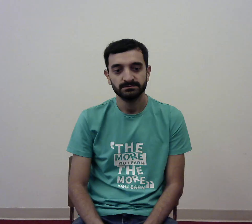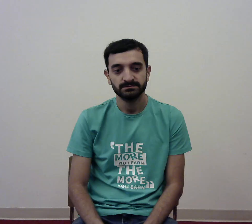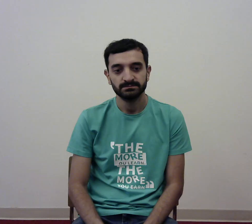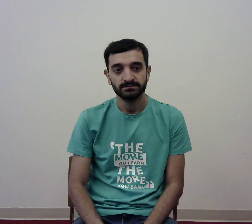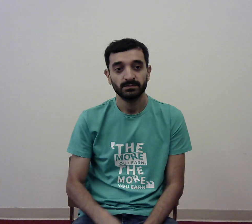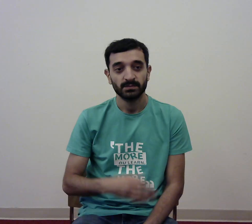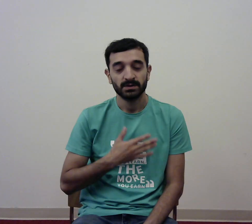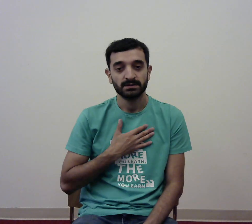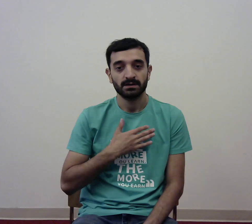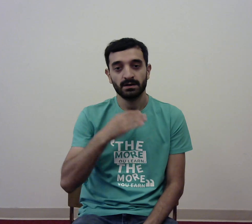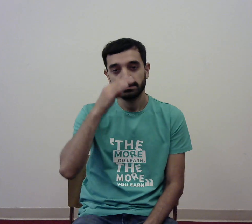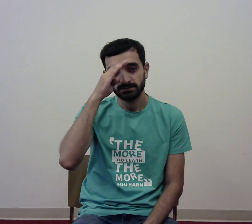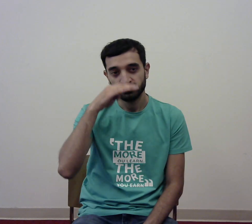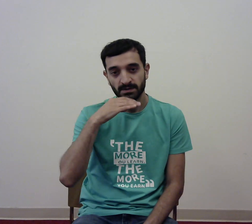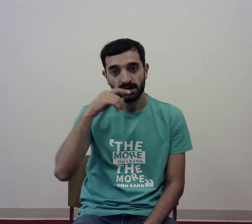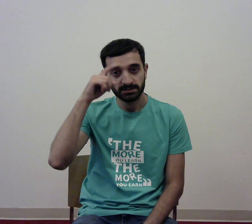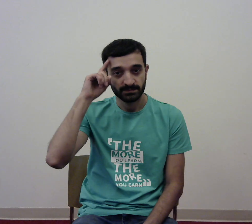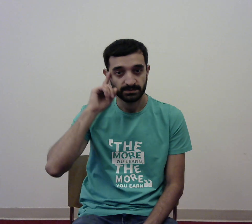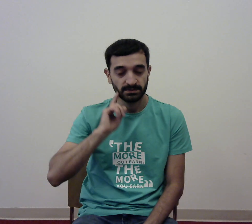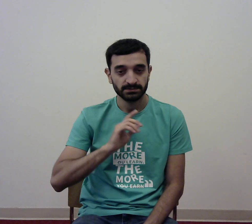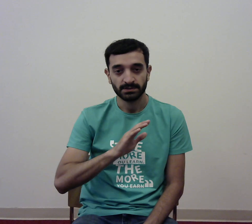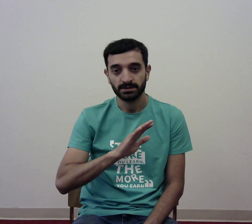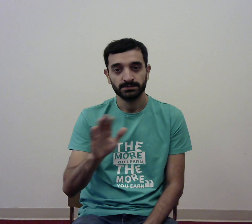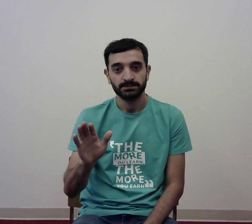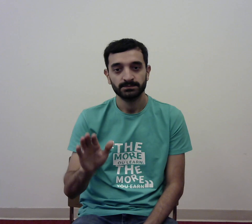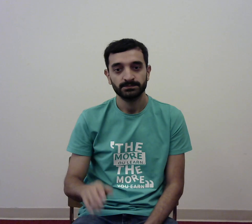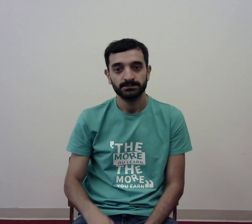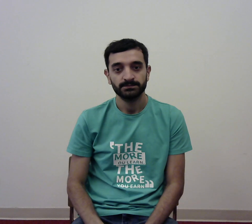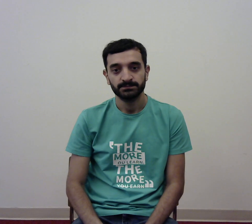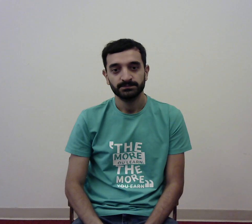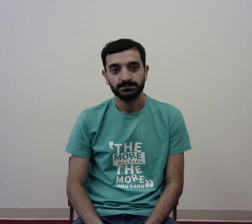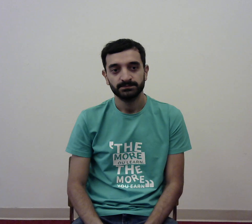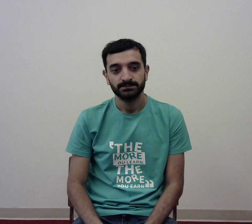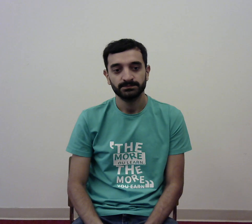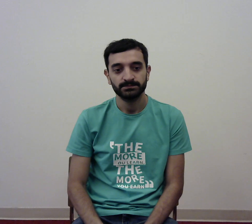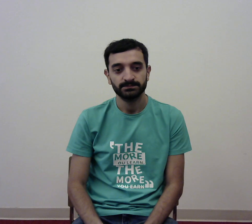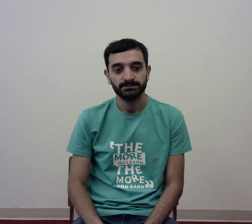Mənim atam azərbaycanlı deyil